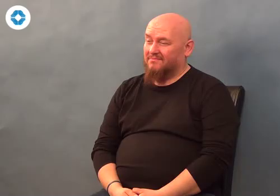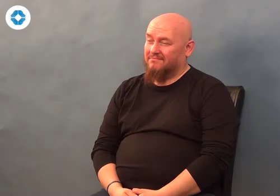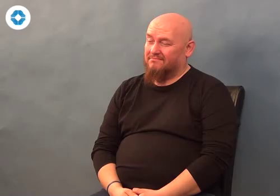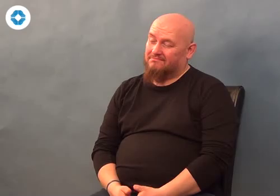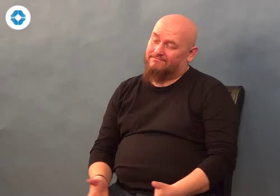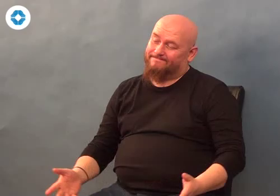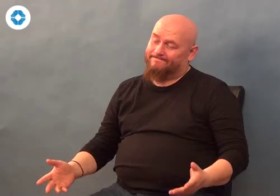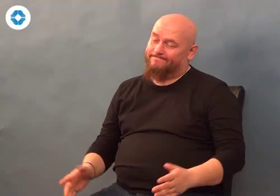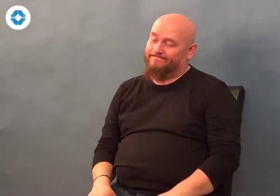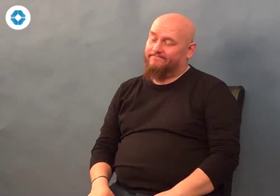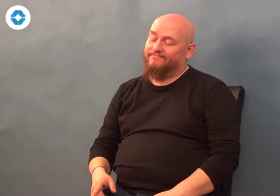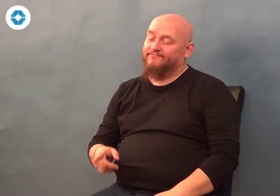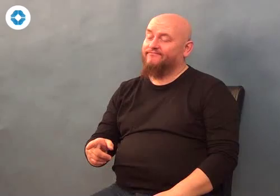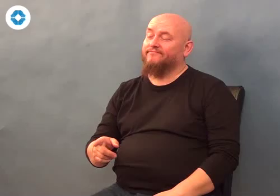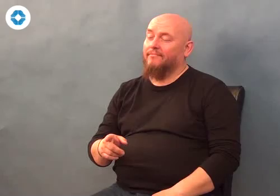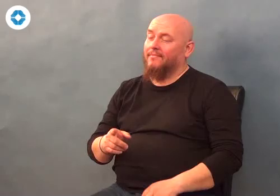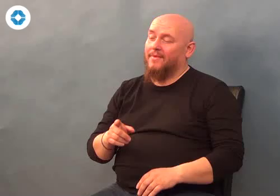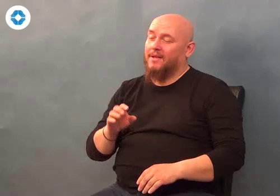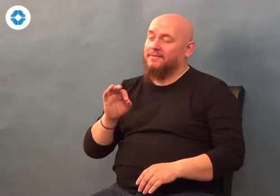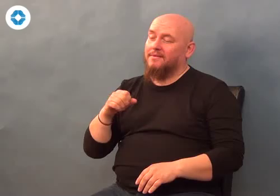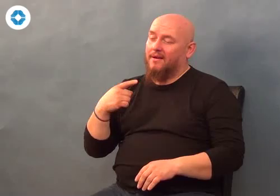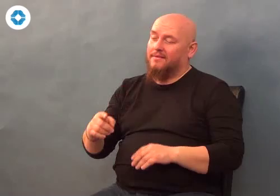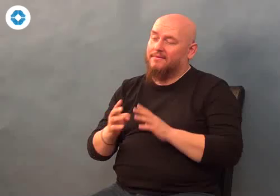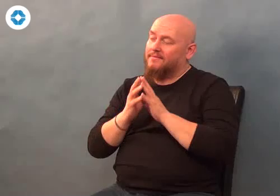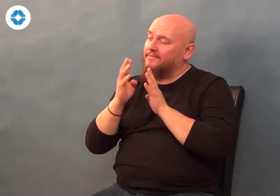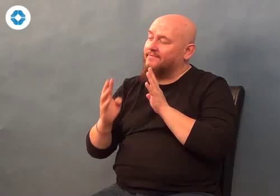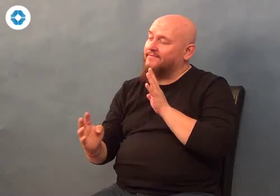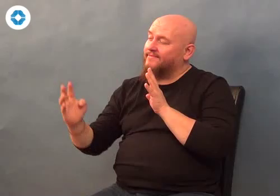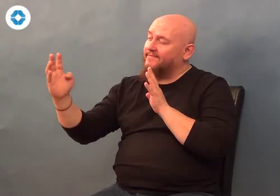No tam jest sad z wieloma drzewami.